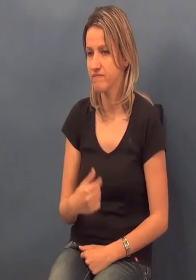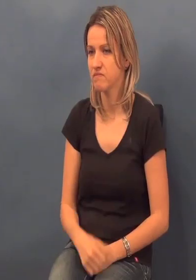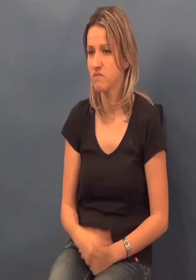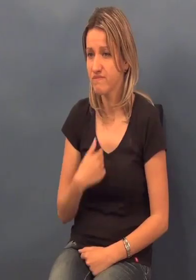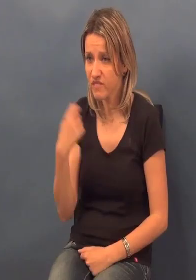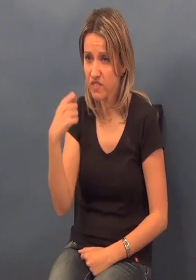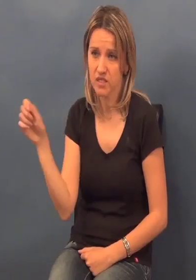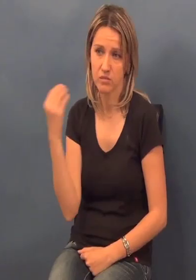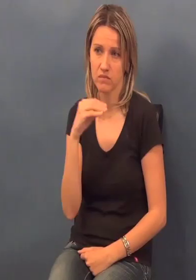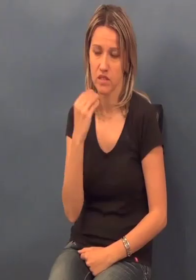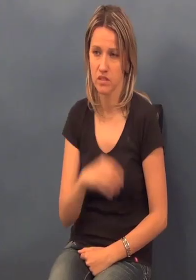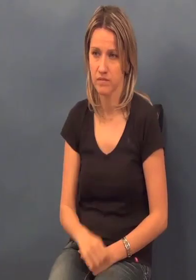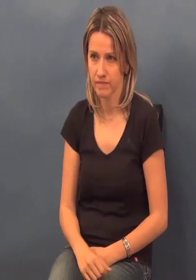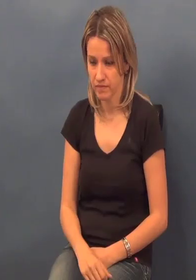Ja wyjeżdżam nad morze.